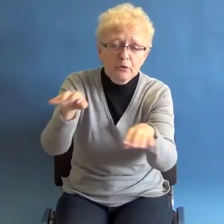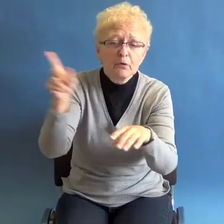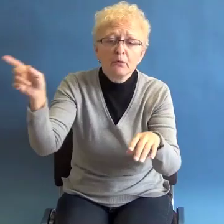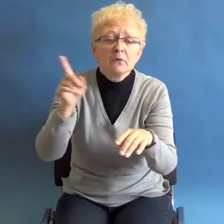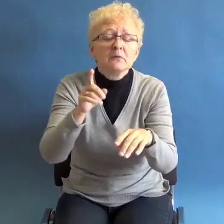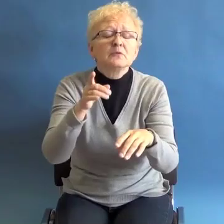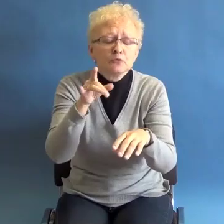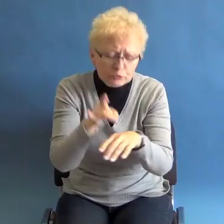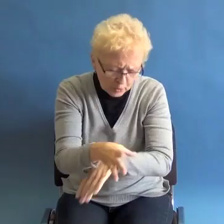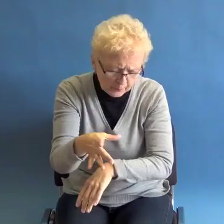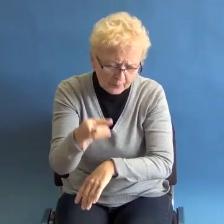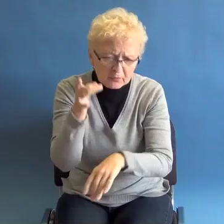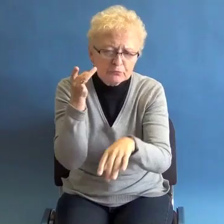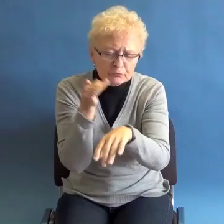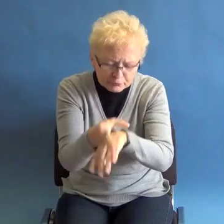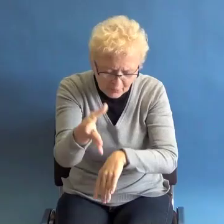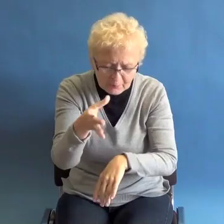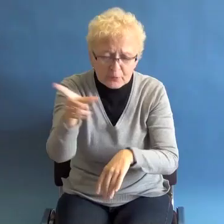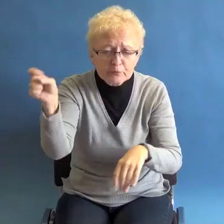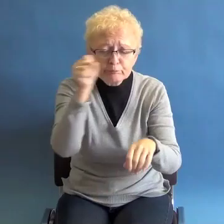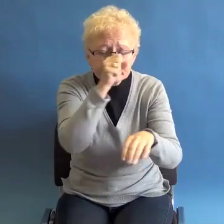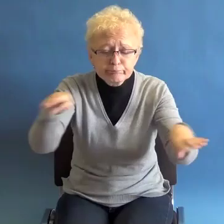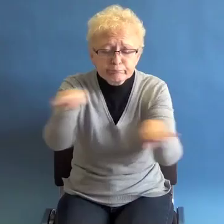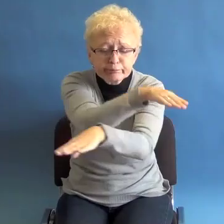Samochody mijają się szybko.